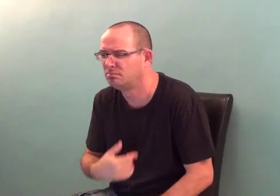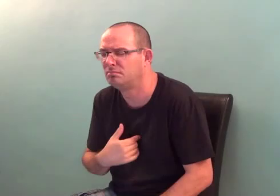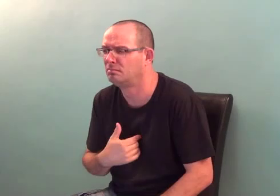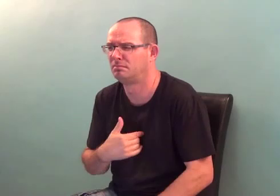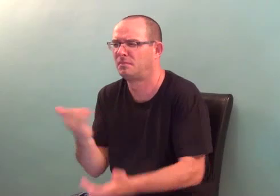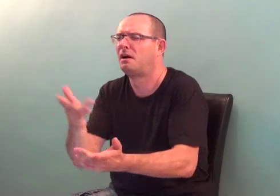Ja nie.